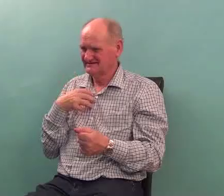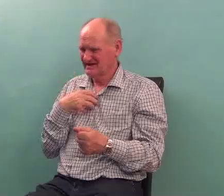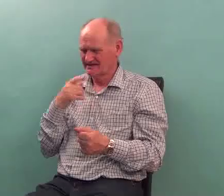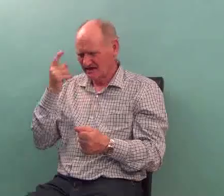Zwierzę.